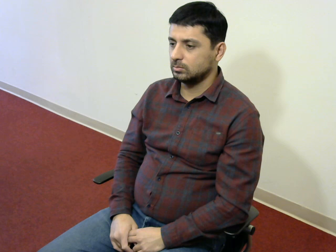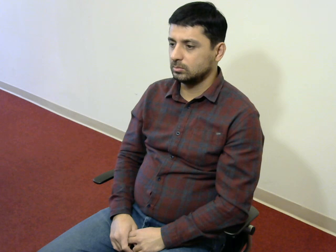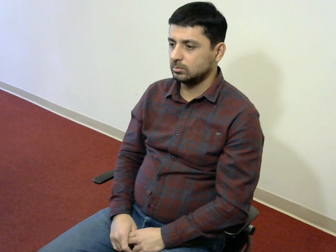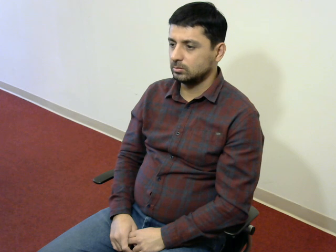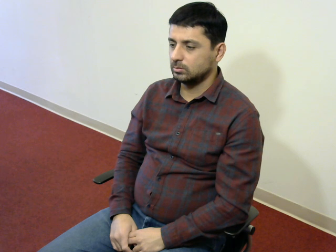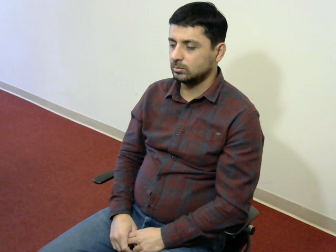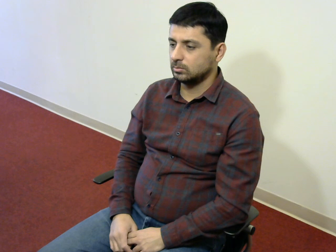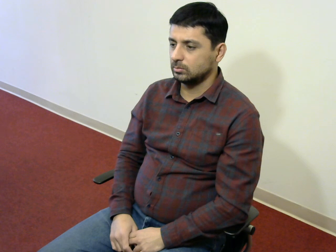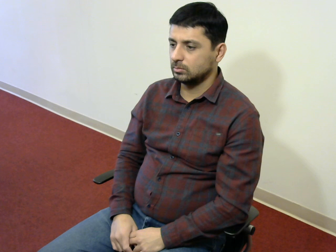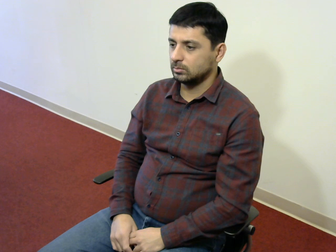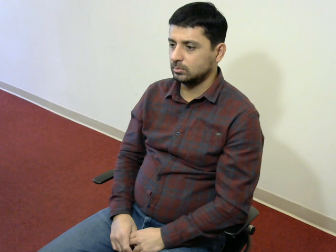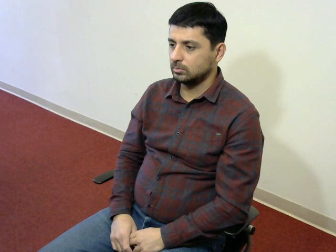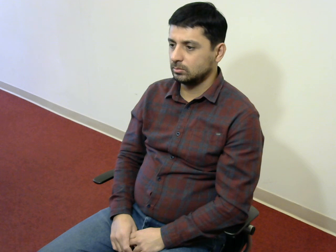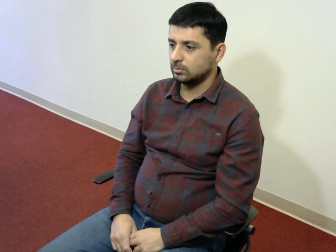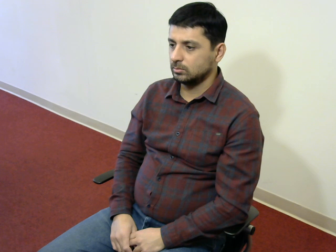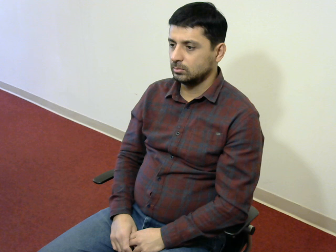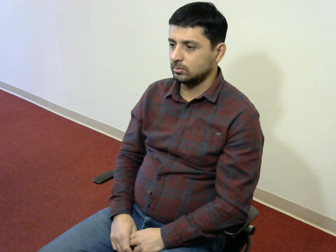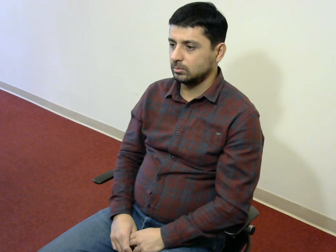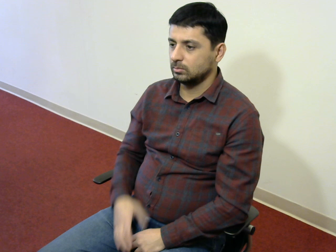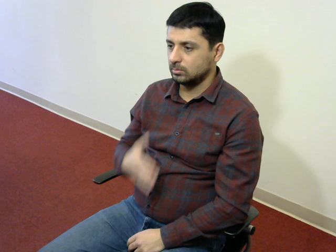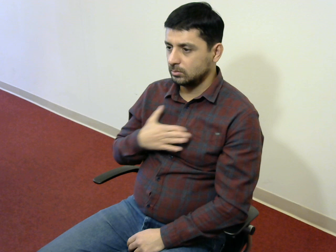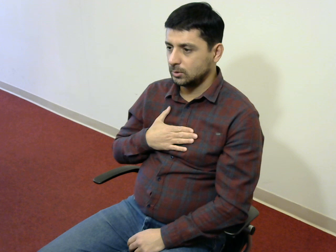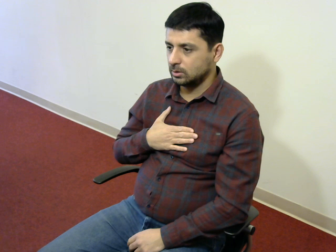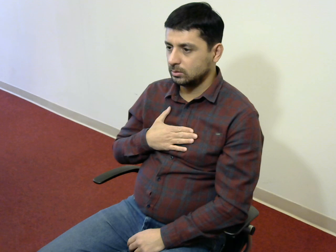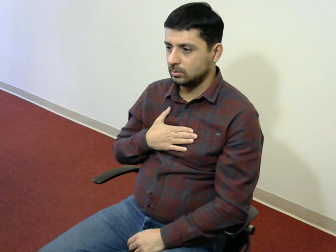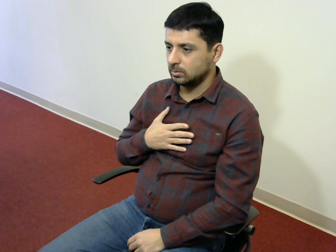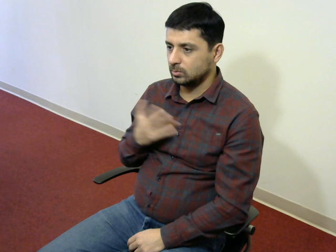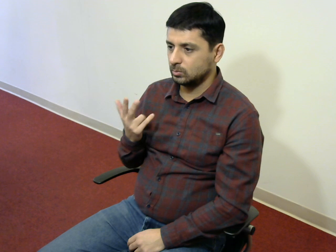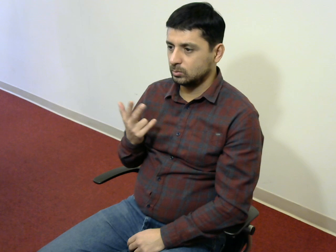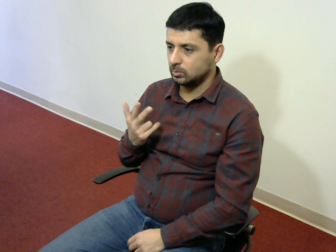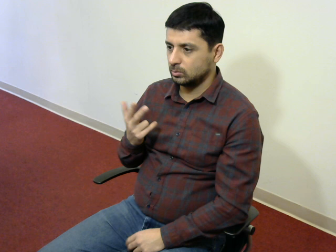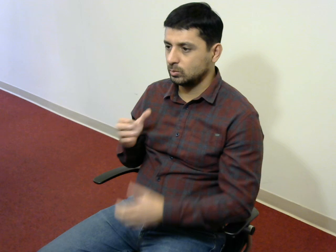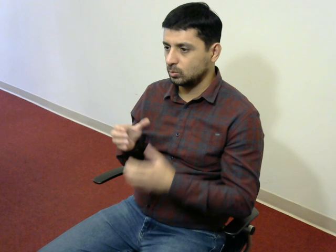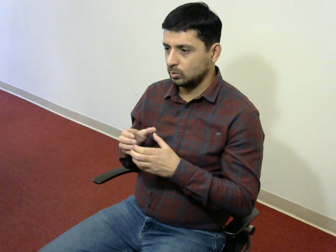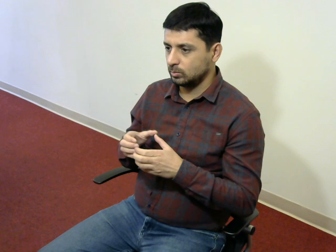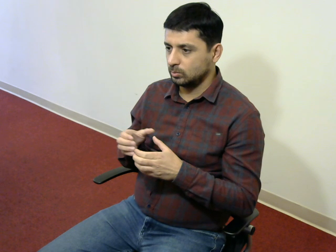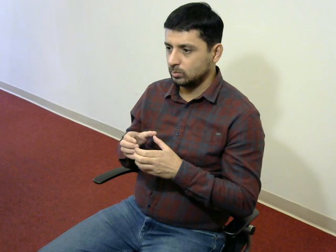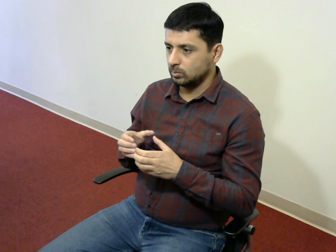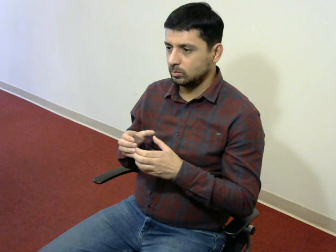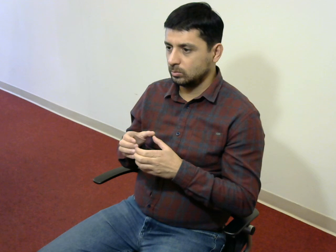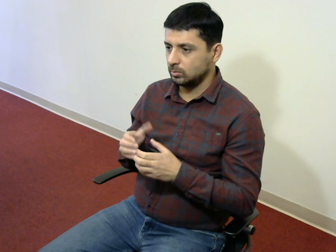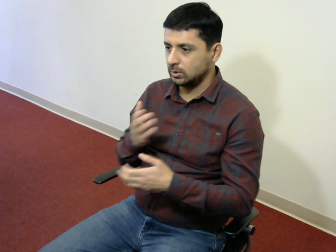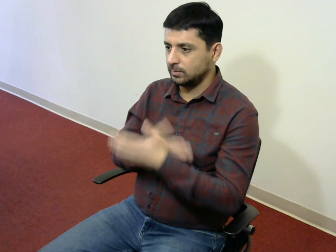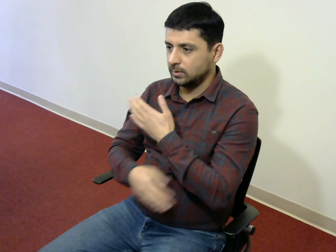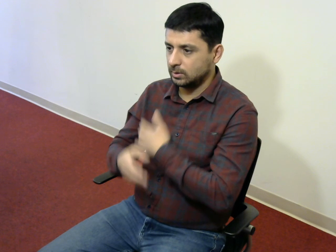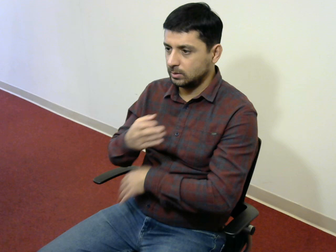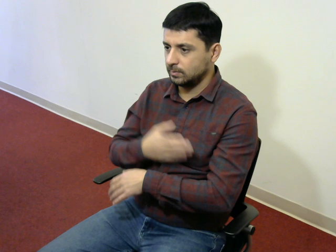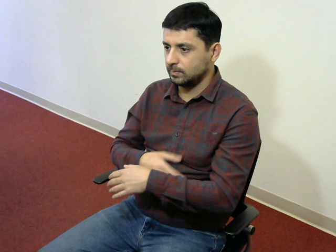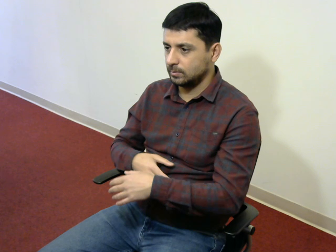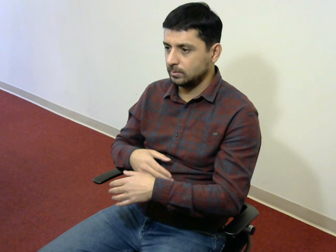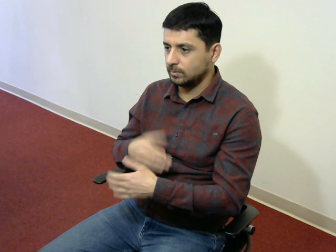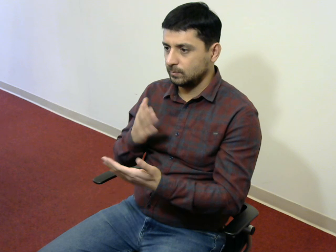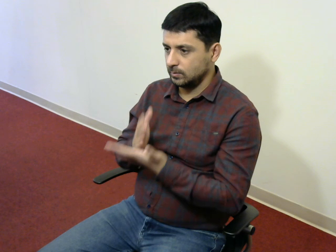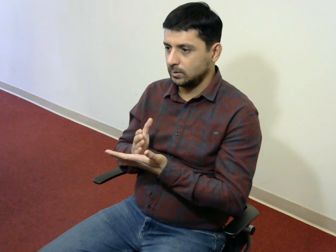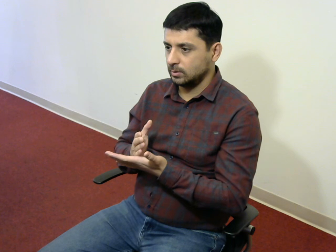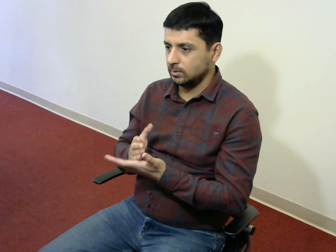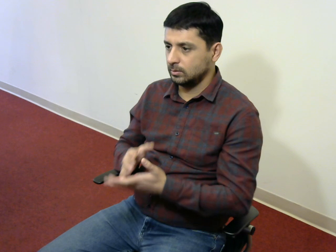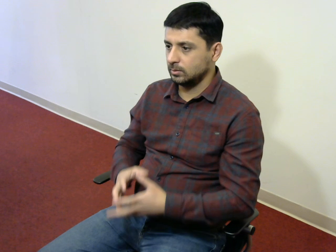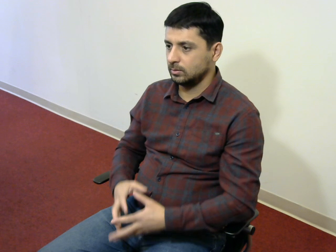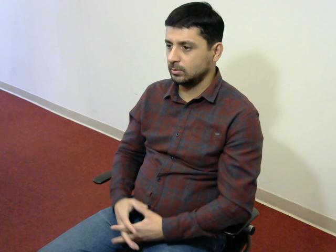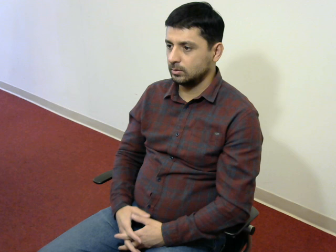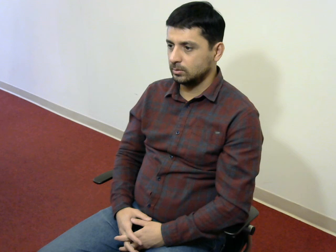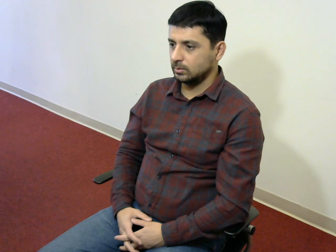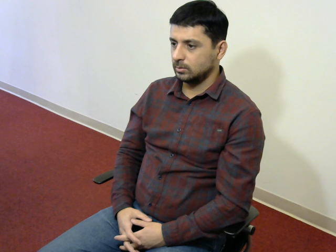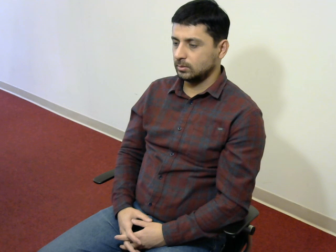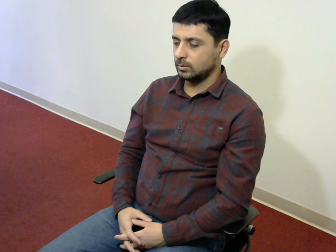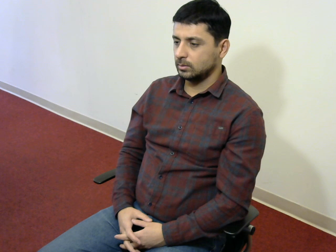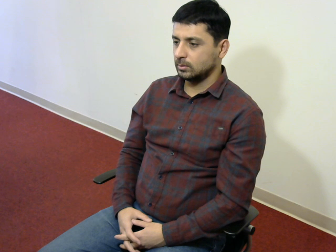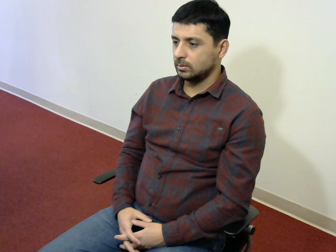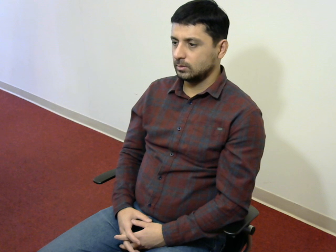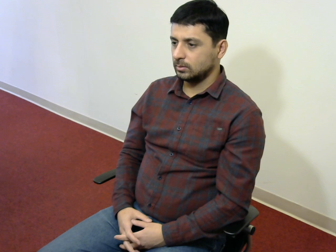Mənim üçünücü dərəcə əlilliyim var